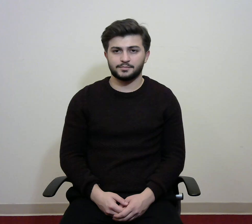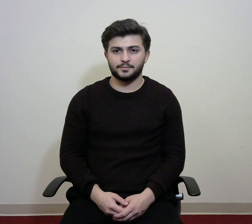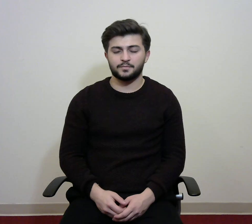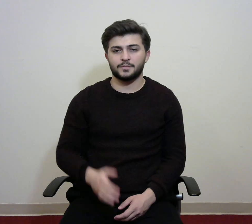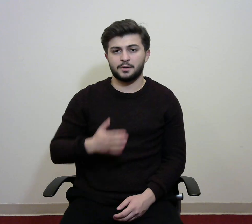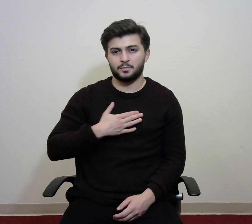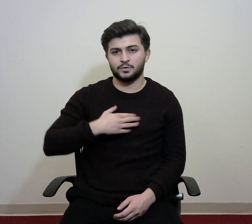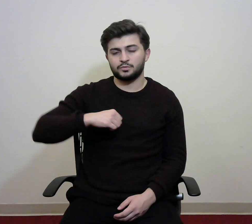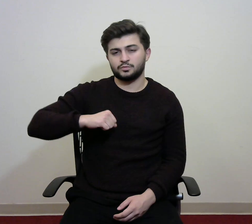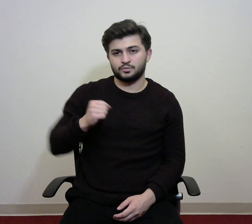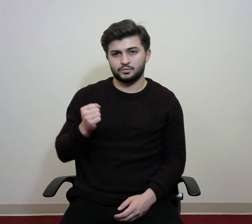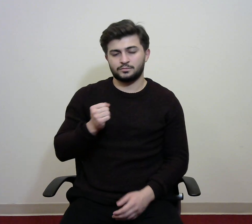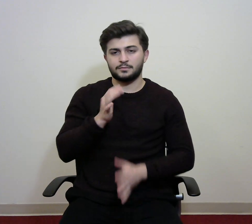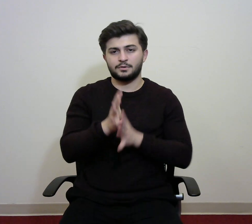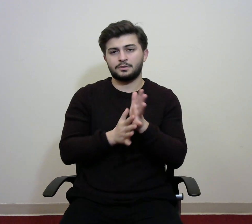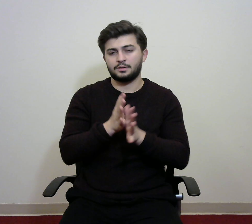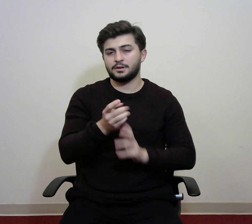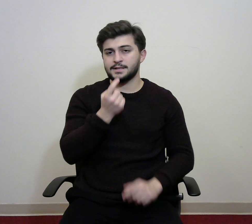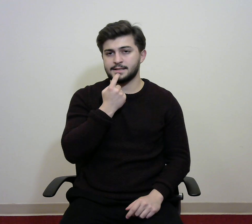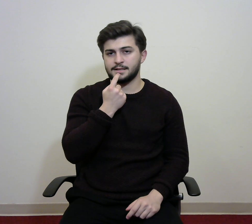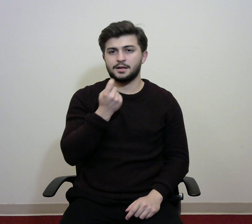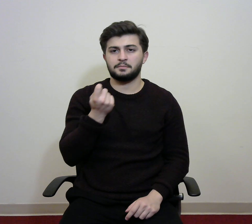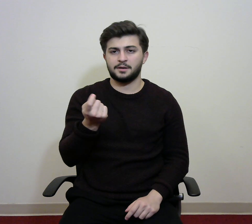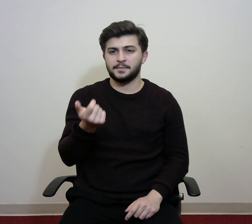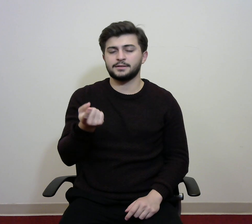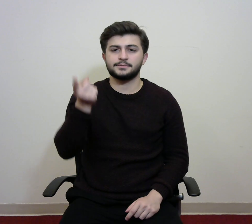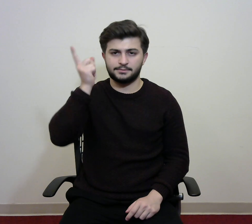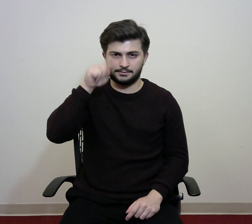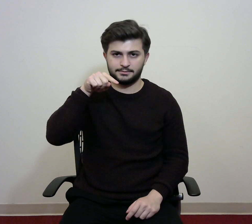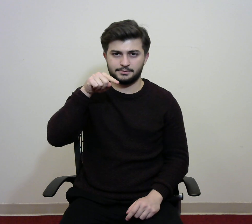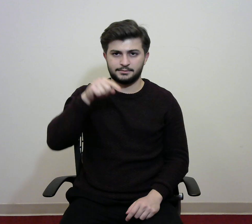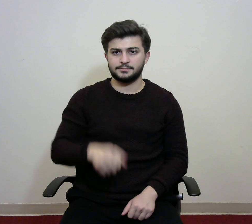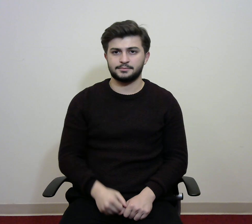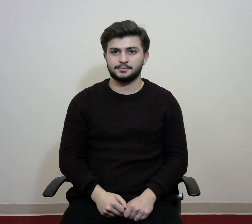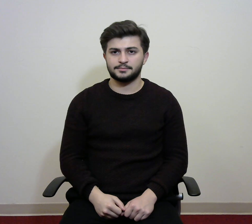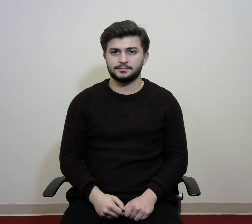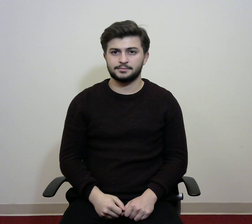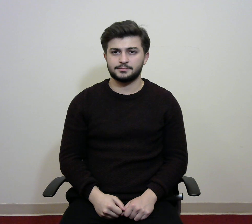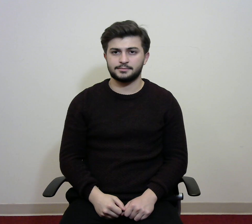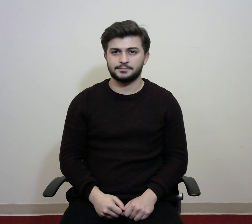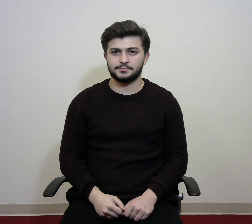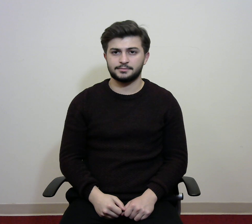Mənim dostum jest dilini azca bilir